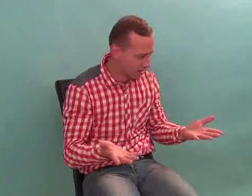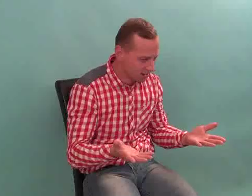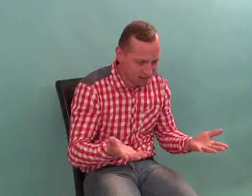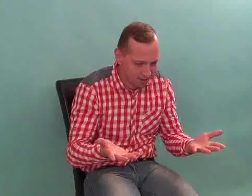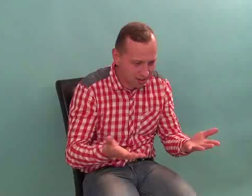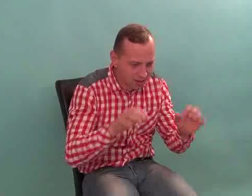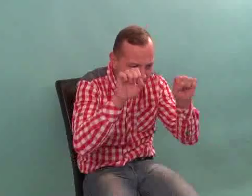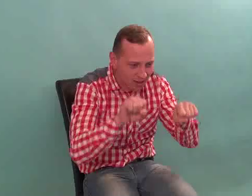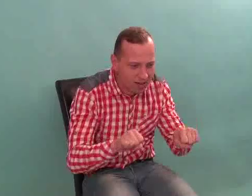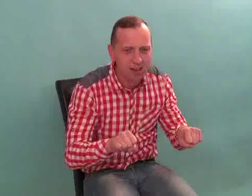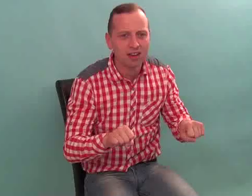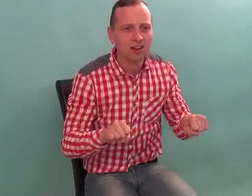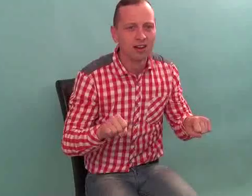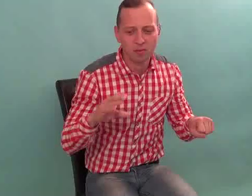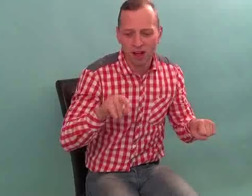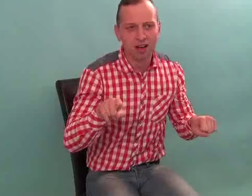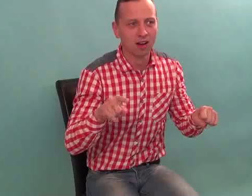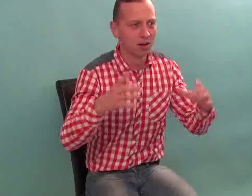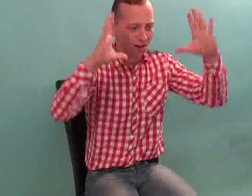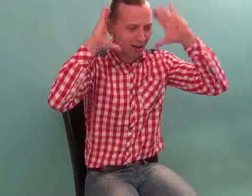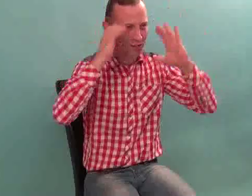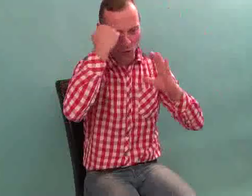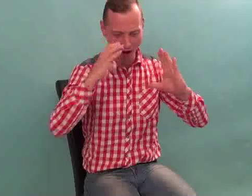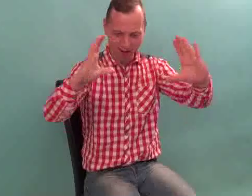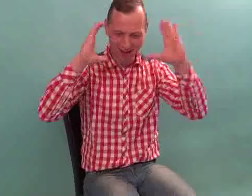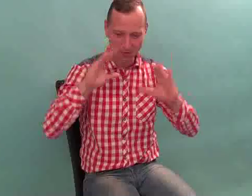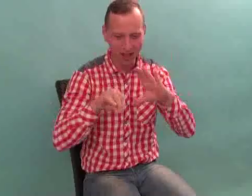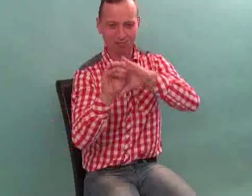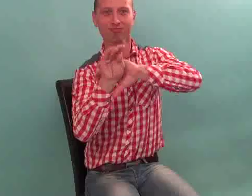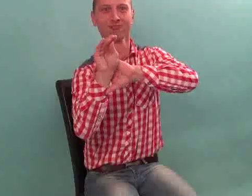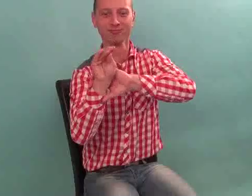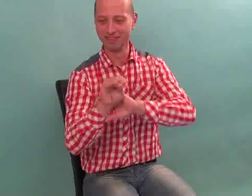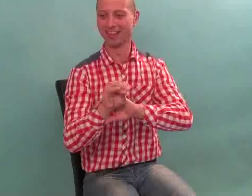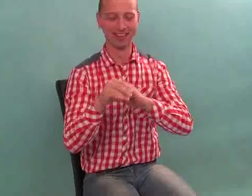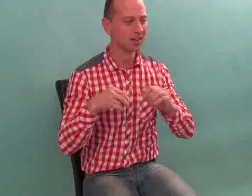Wyglądają przez okno, a pies włożył głowę w słoik.